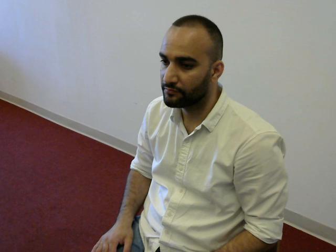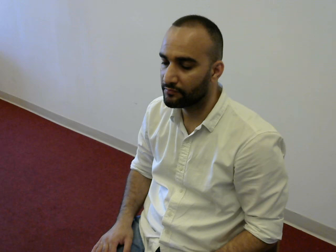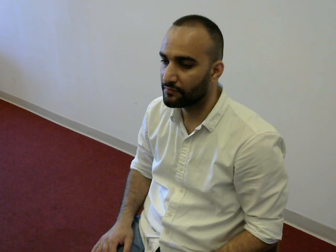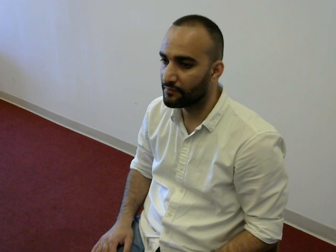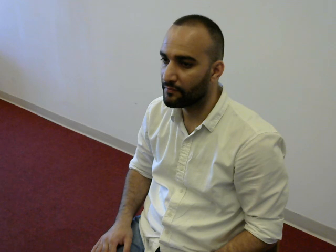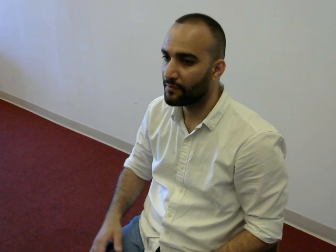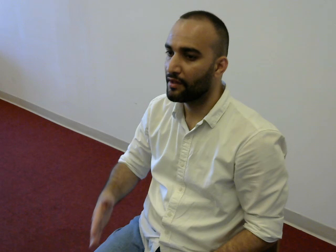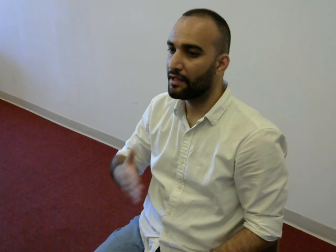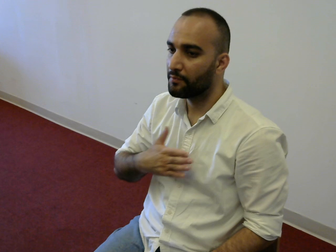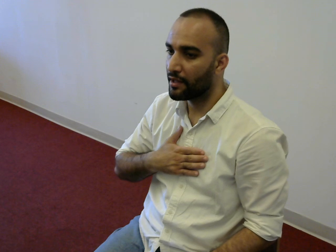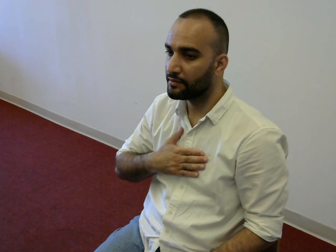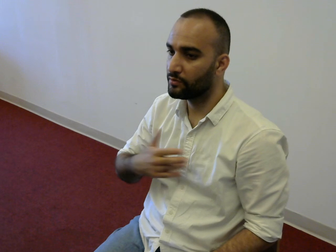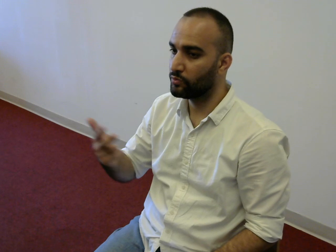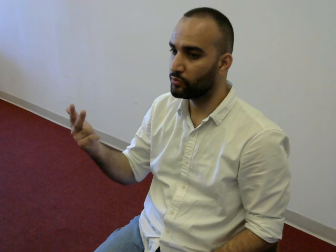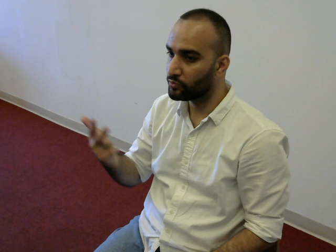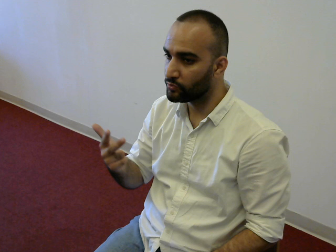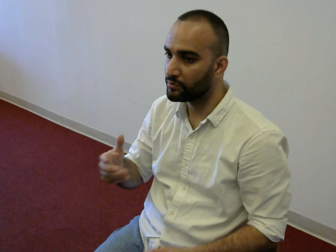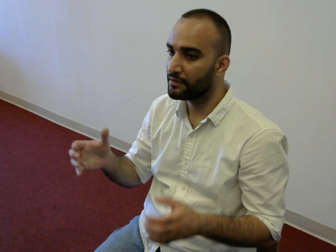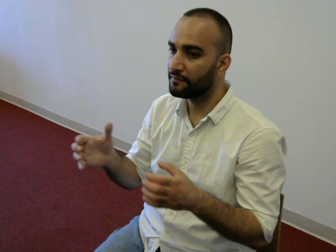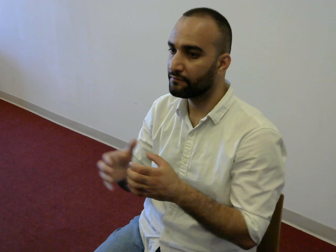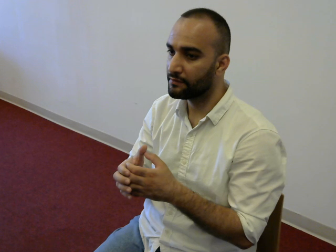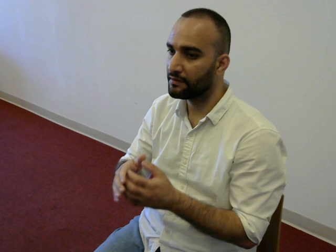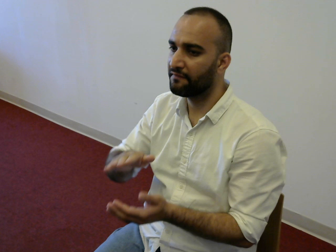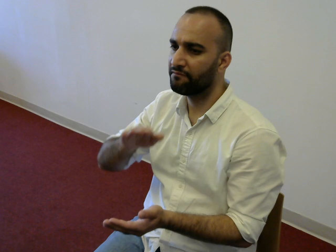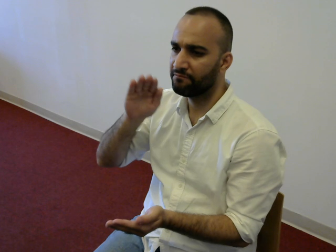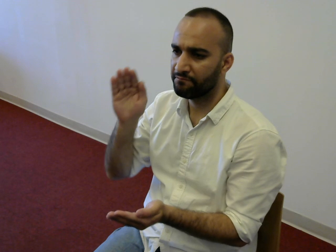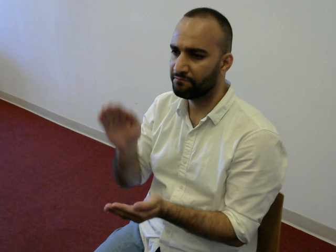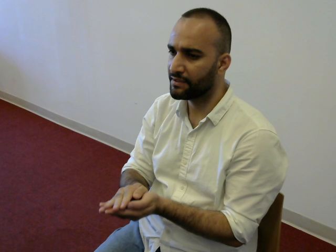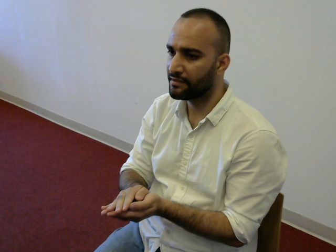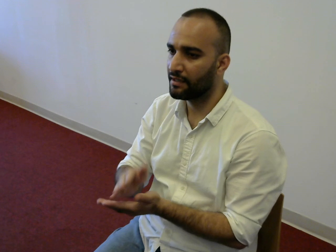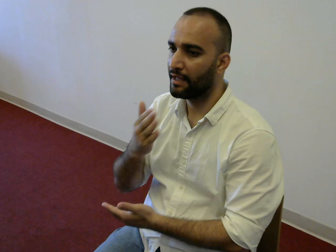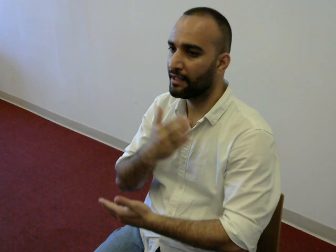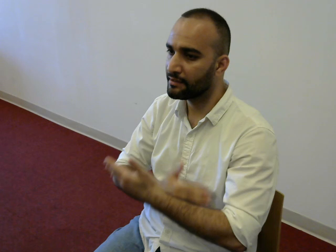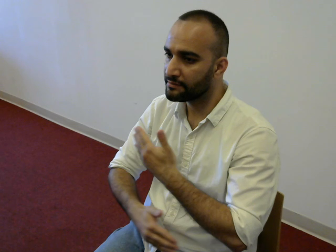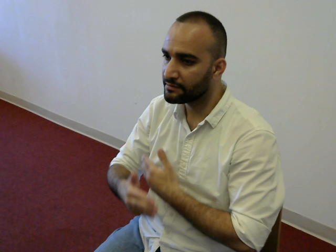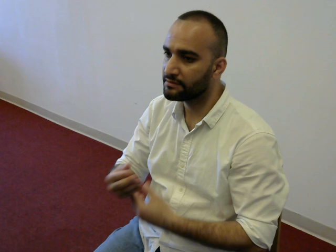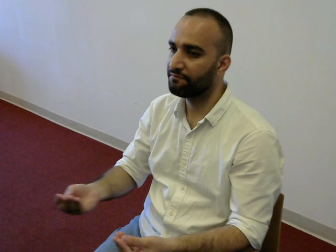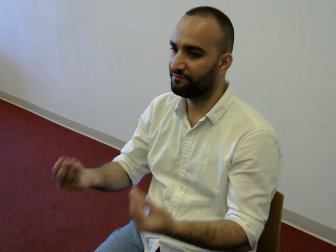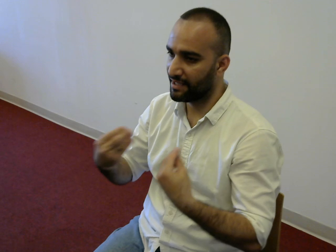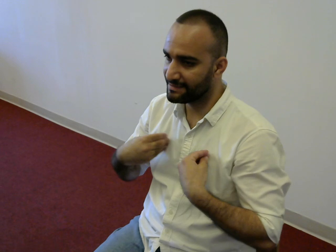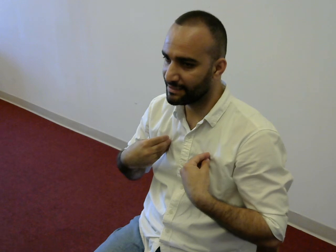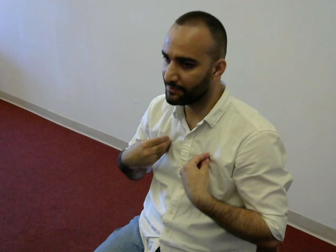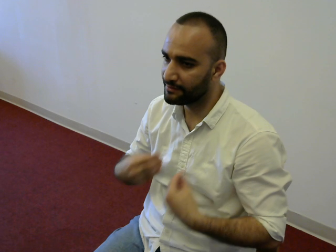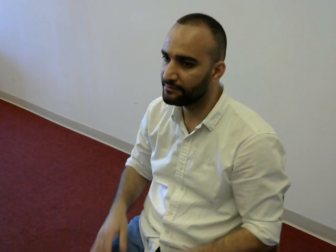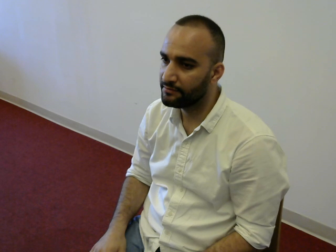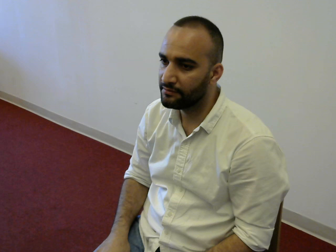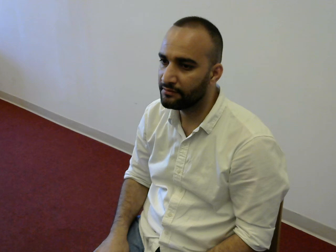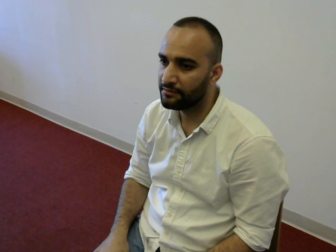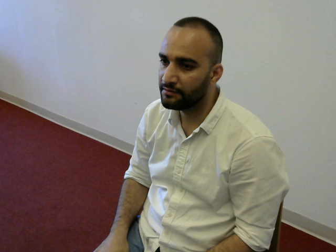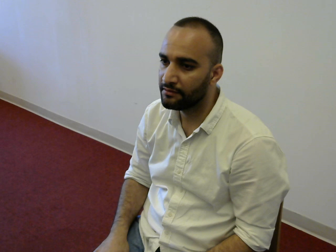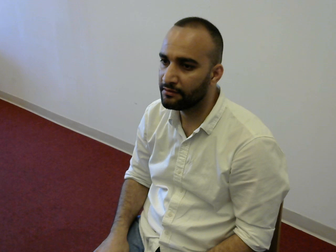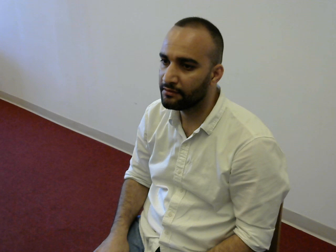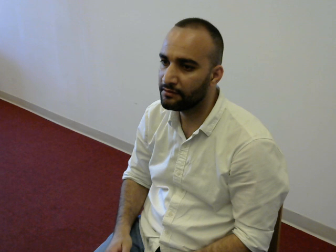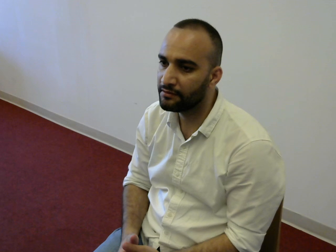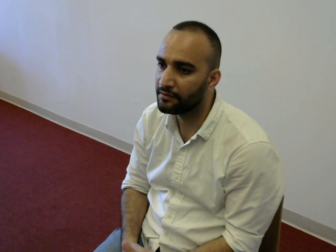Mənə III dərəcə müddətsiz əlillik verilib